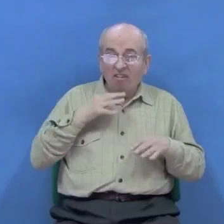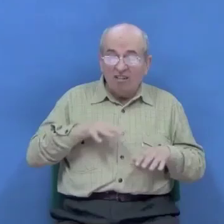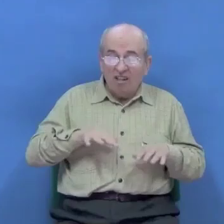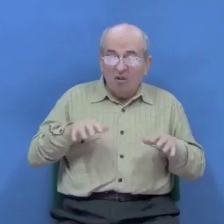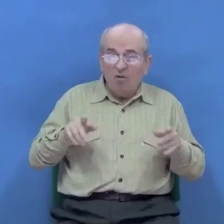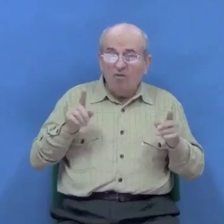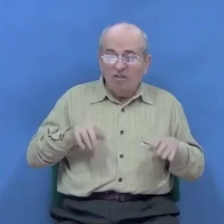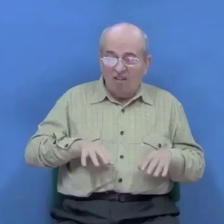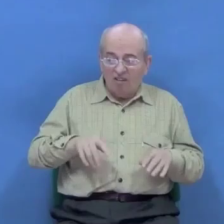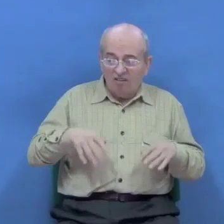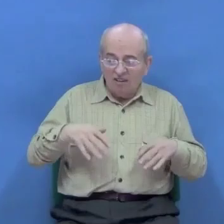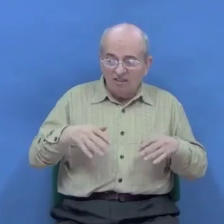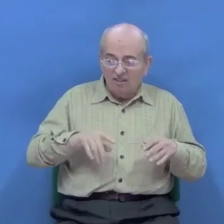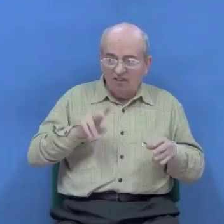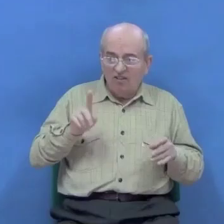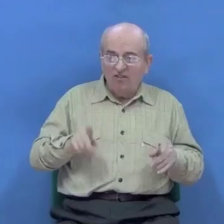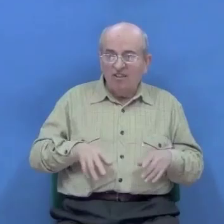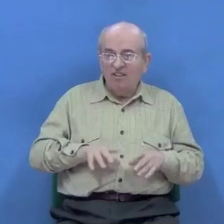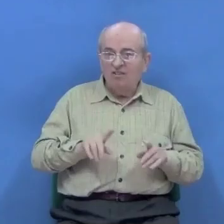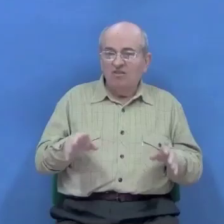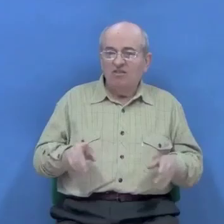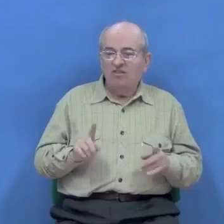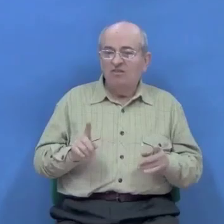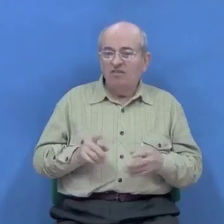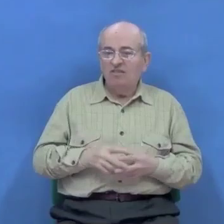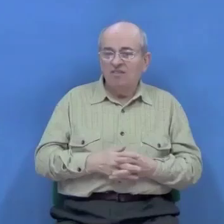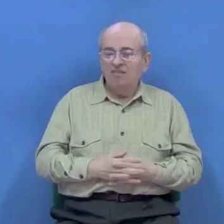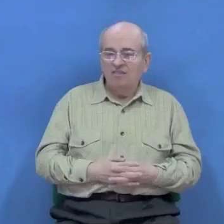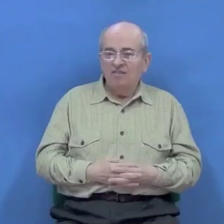Uwaga na wylewającą się wodę.